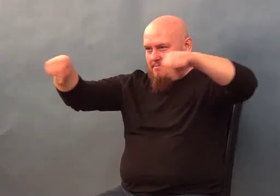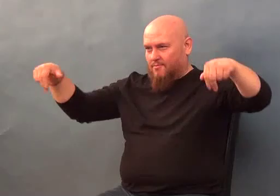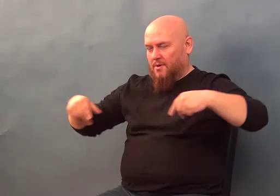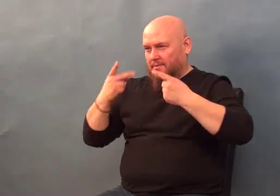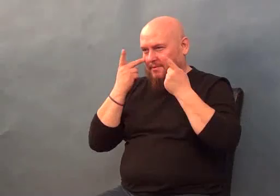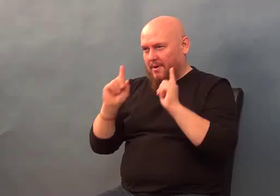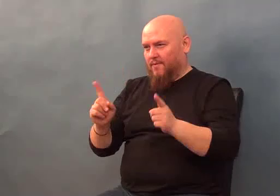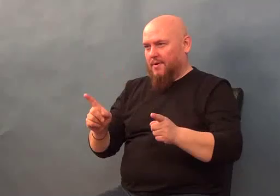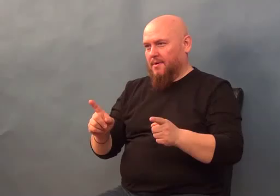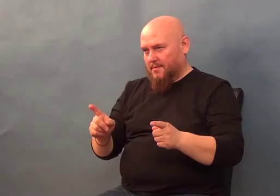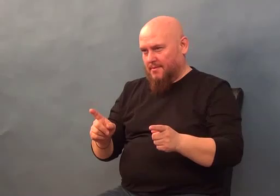Nie zauważył.